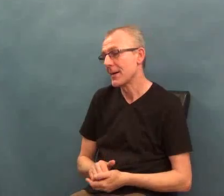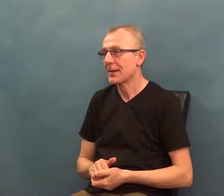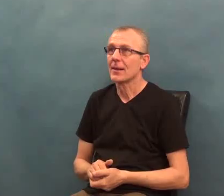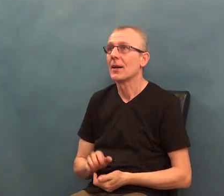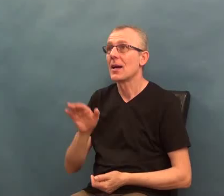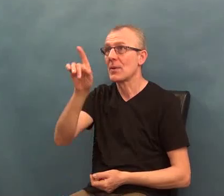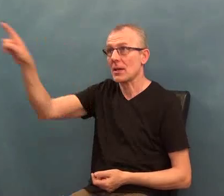Pokazuje policjantowi coś w innym kierunku.